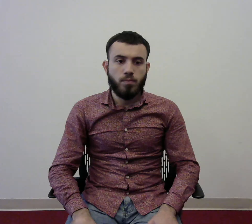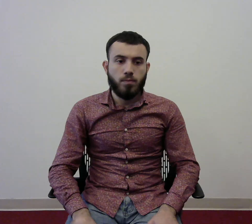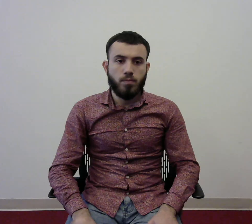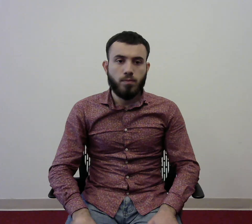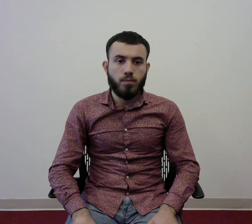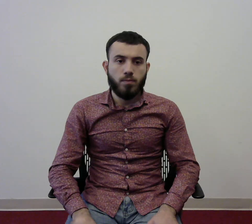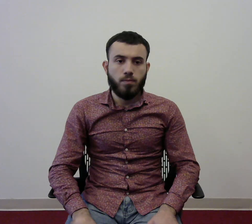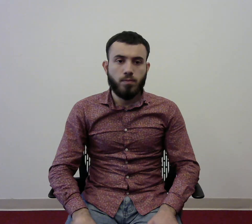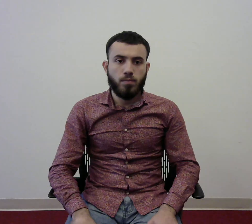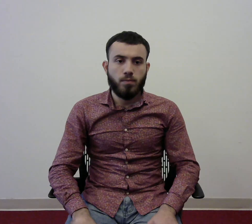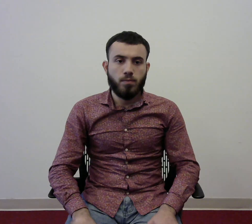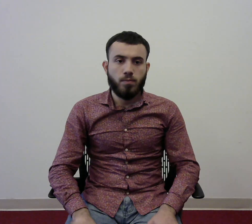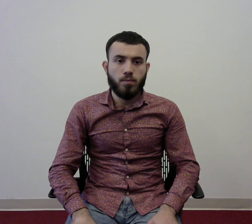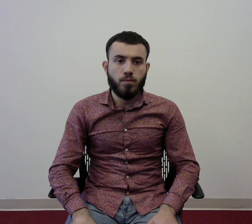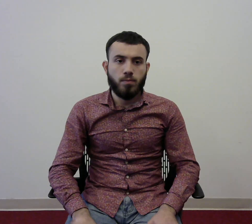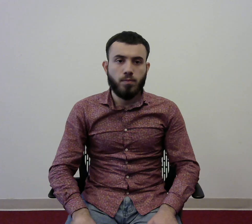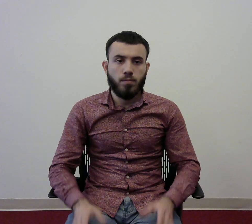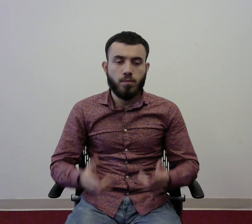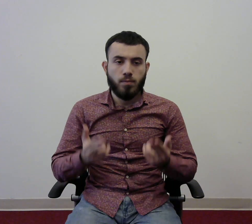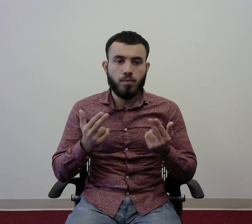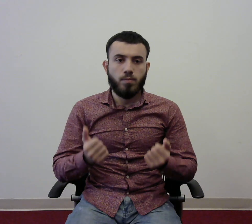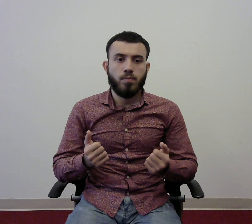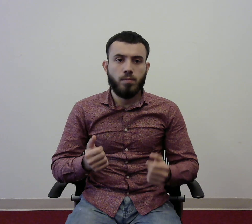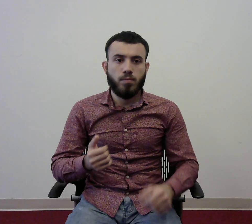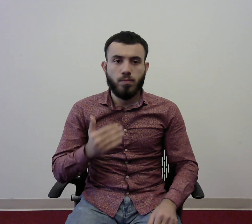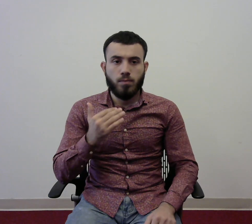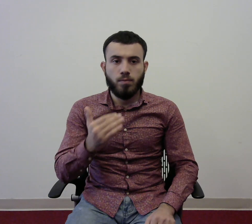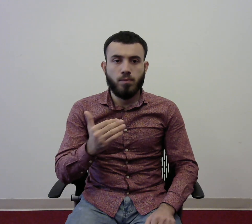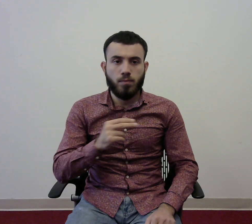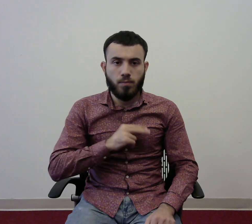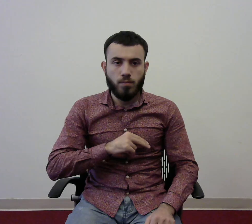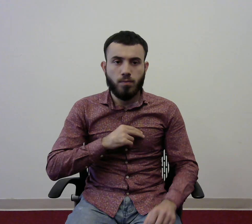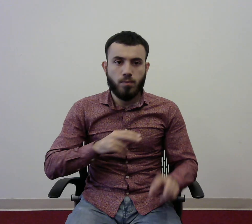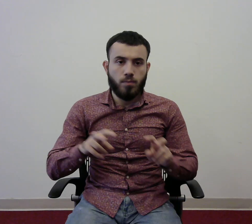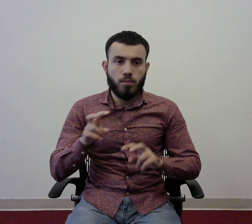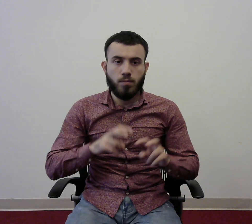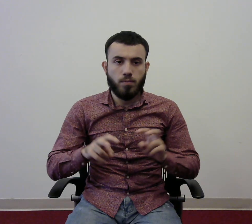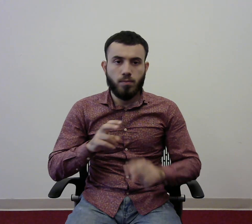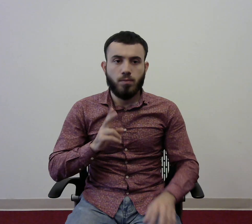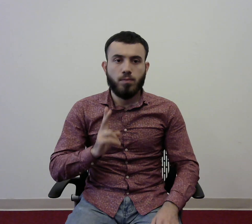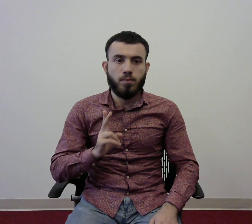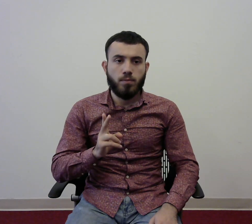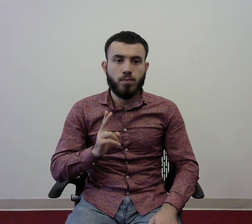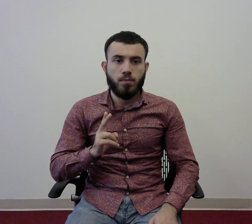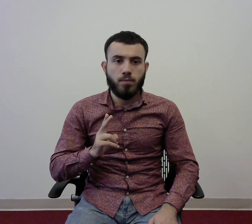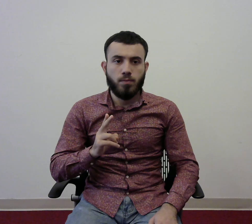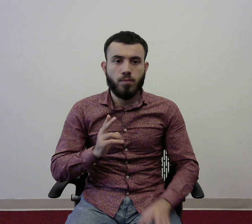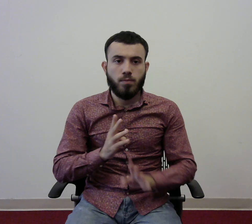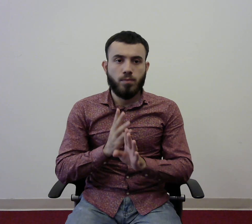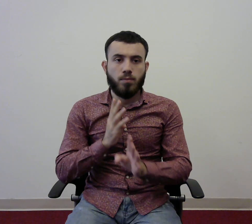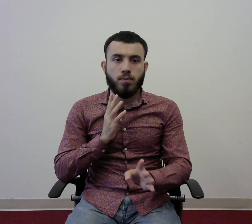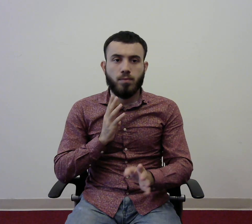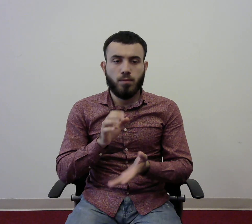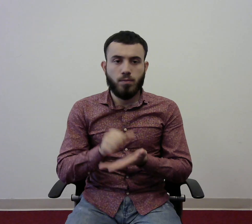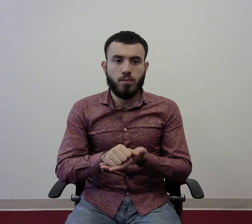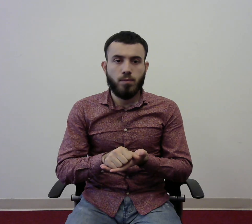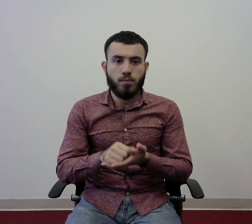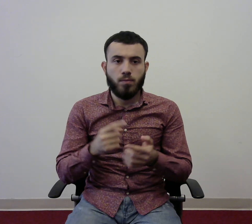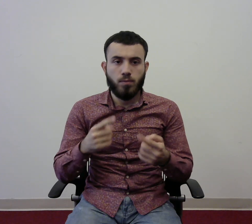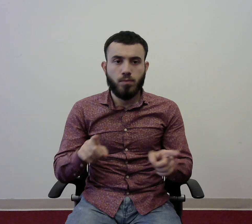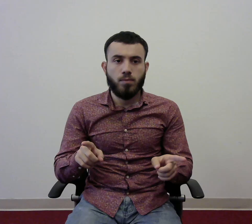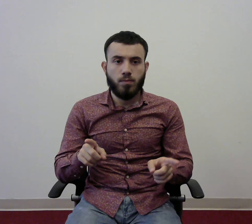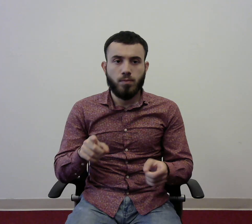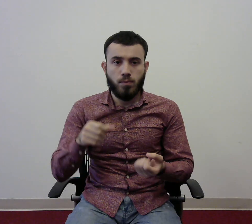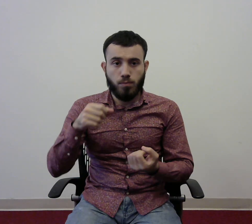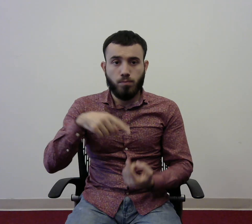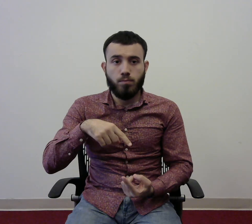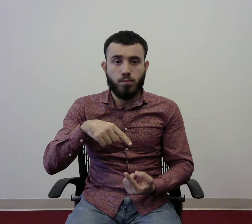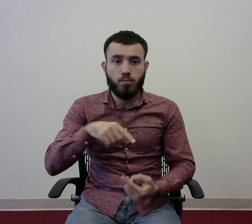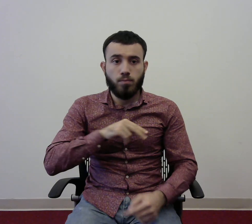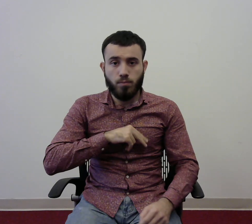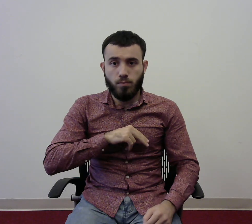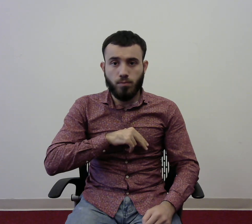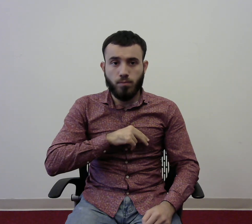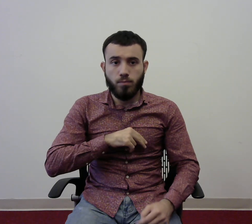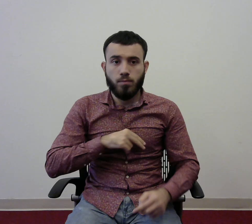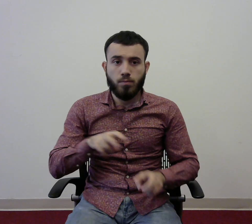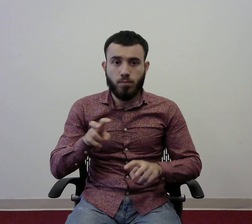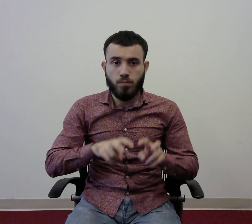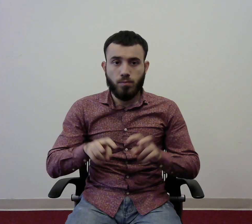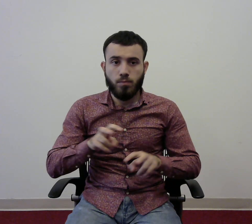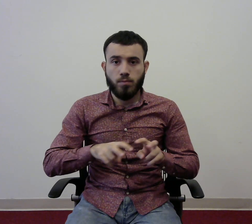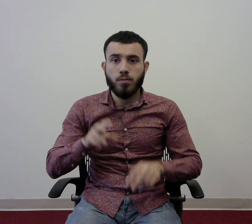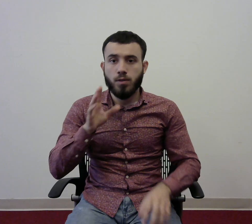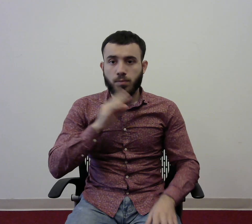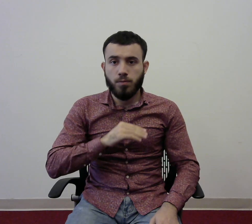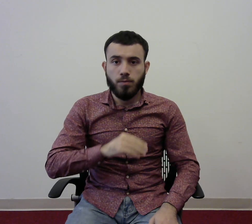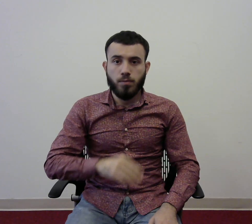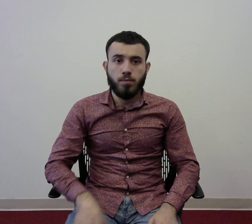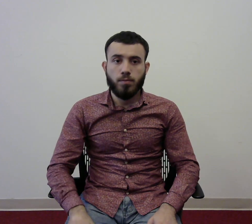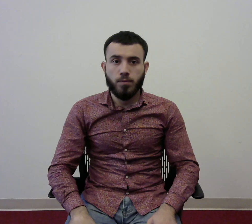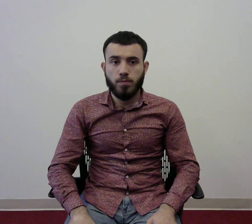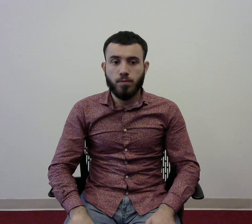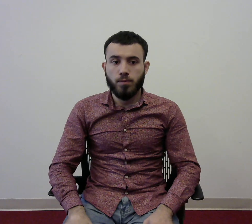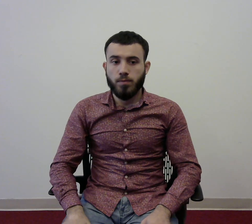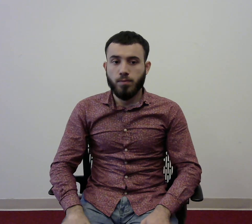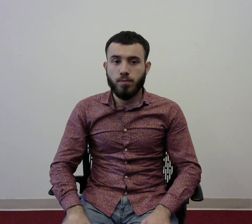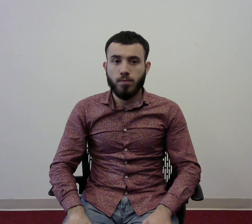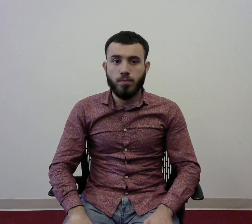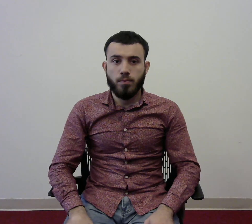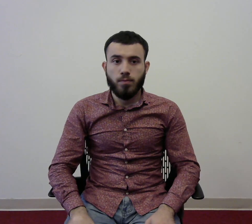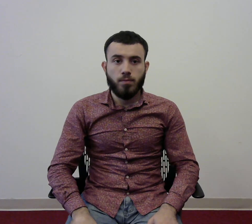Bəli, siz İş axtaran şəxs kimi növbə tutub başqa uyğun işlər axtara bilərsiniz